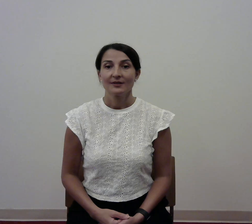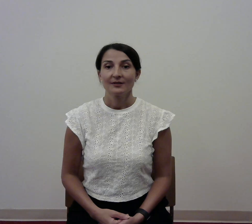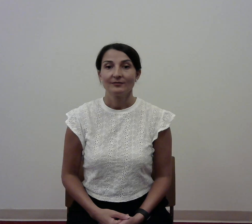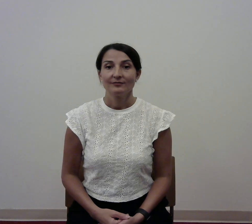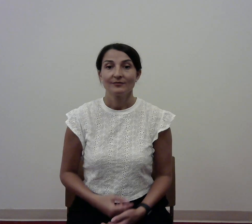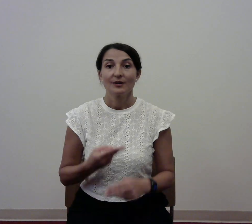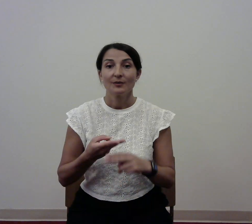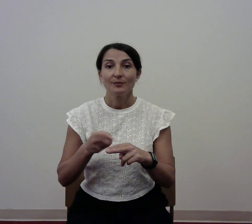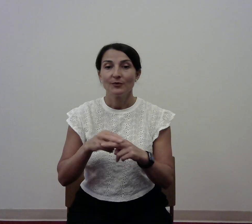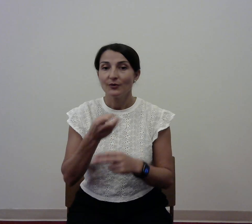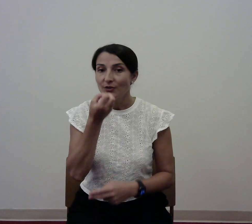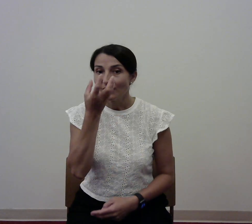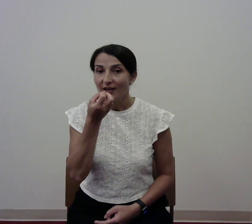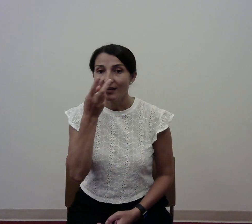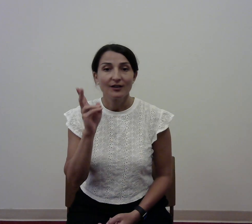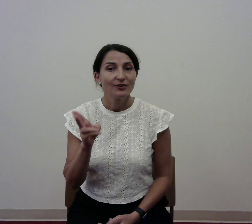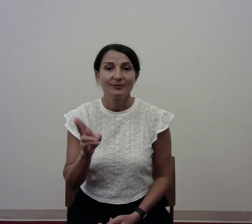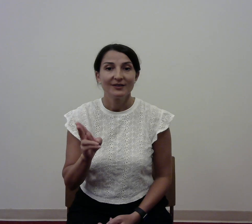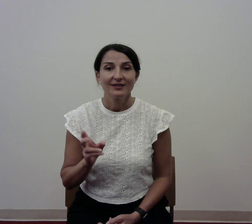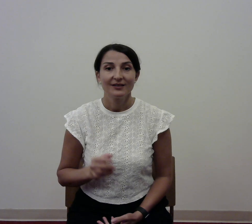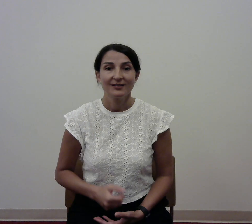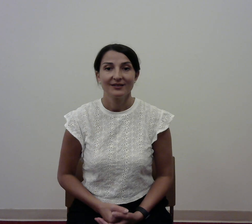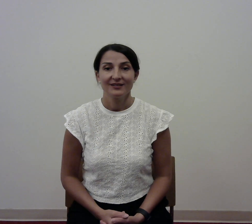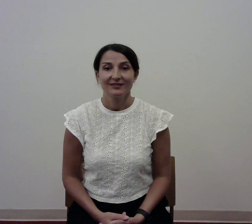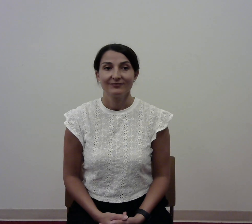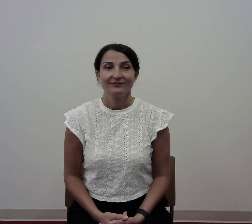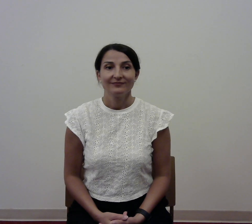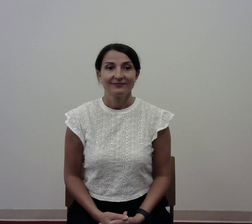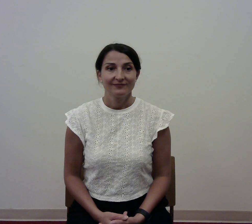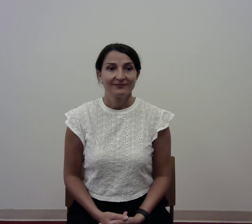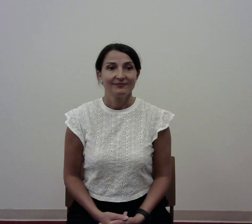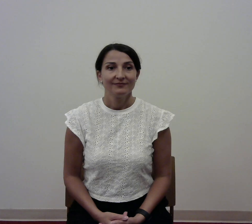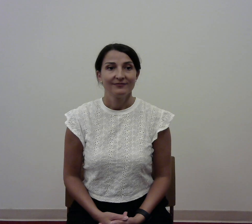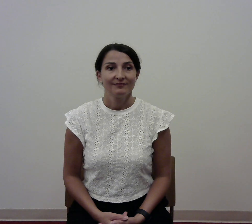Bu çiçəklər kimindir?